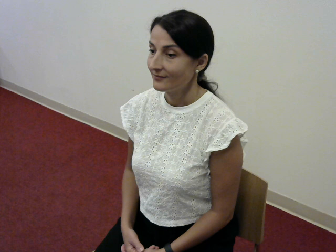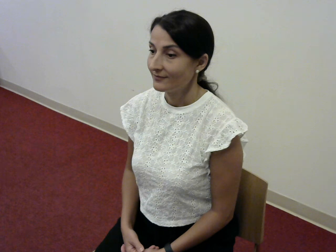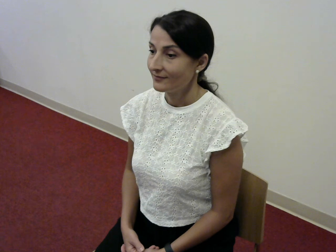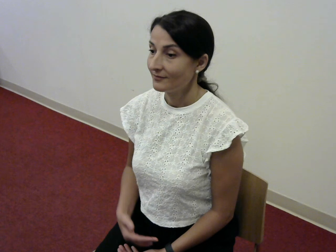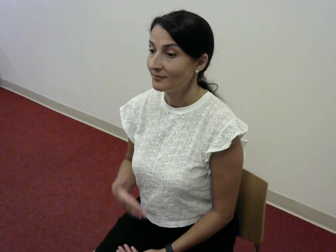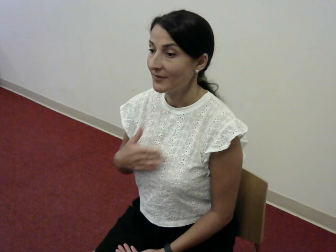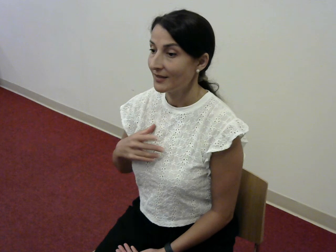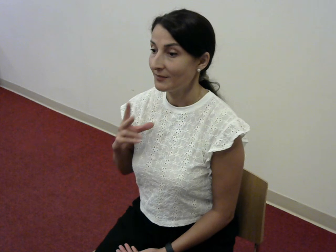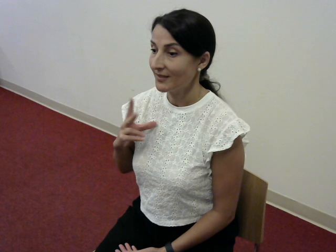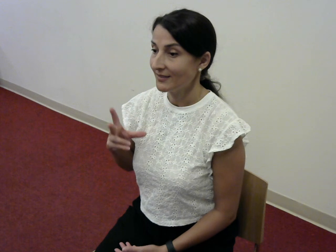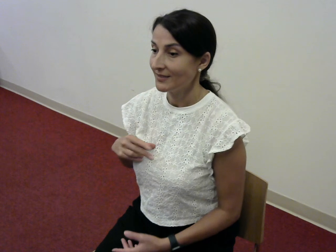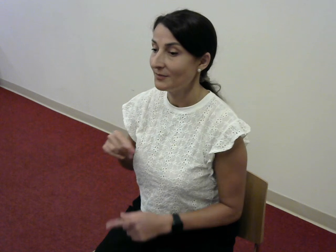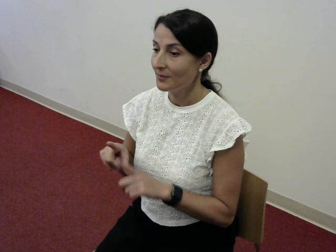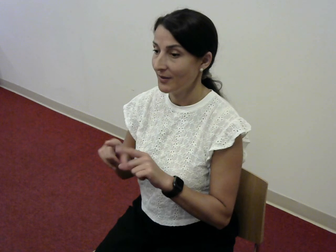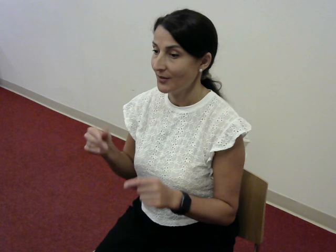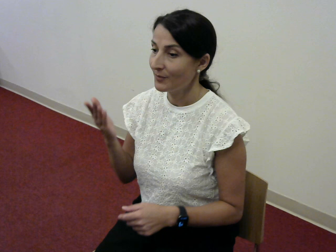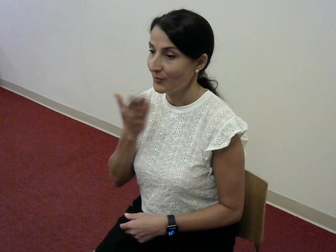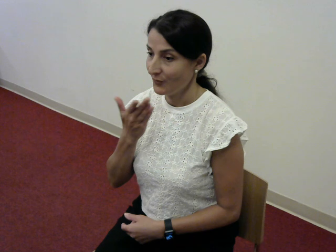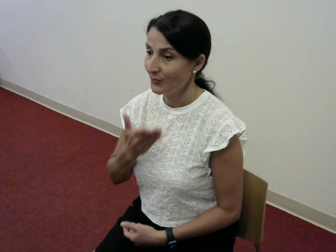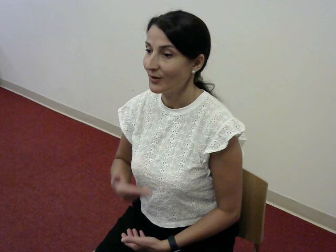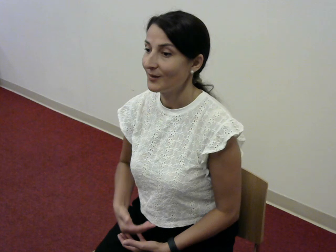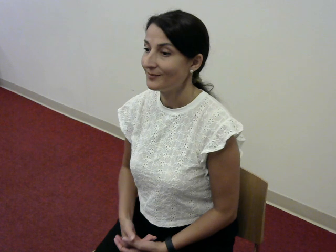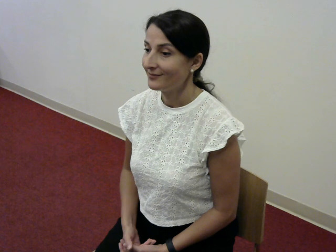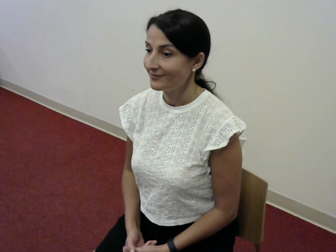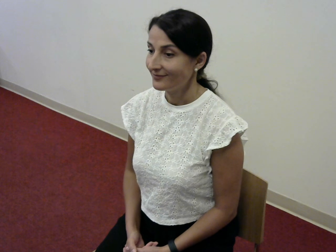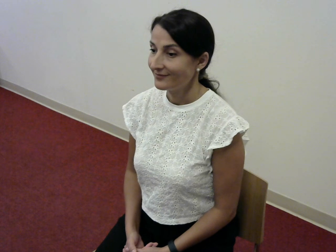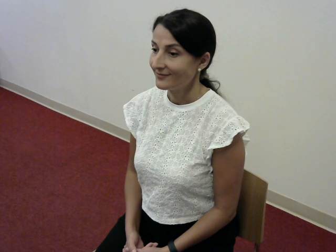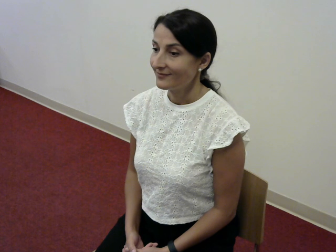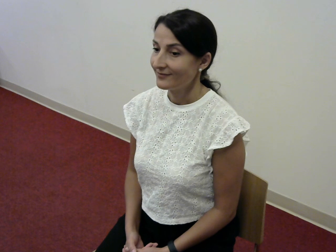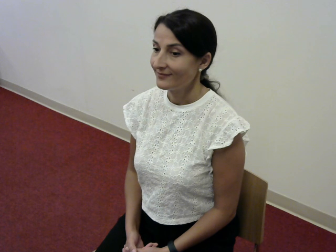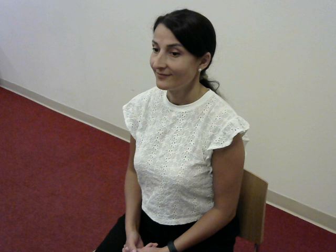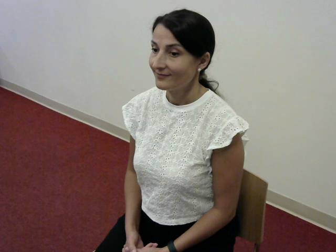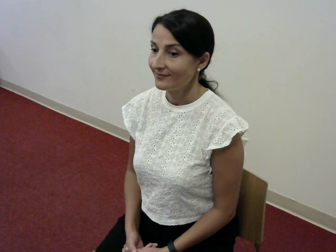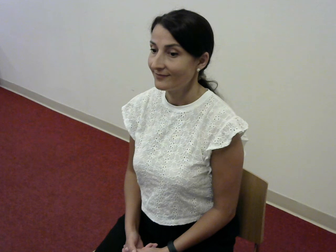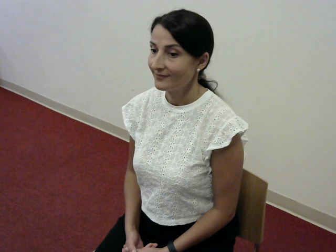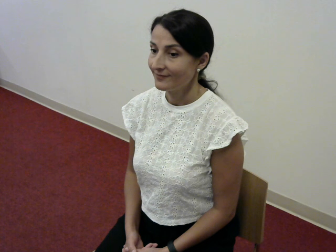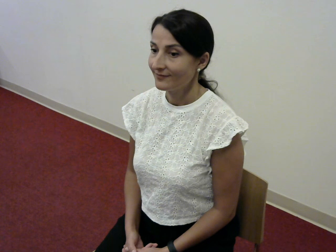Mənim qızım məktəbə gedir, oxuyur